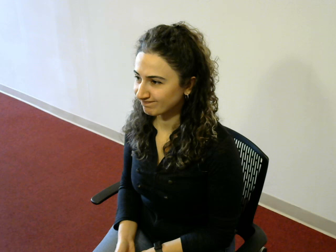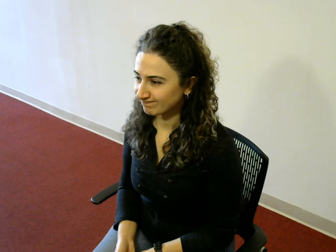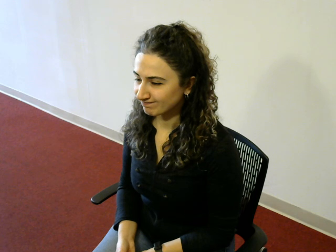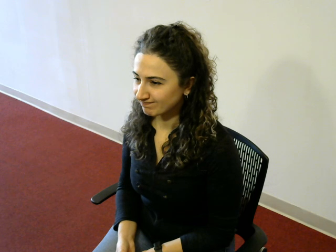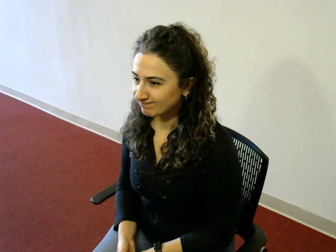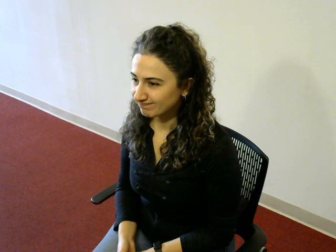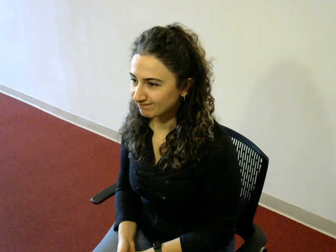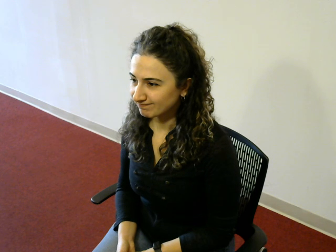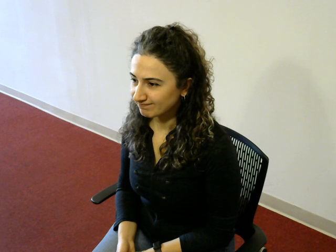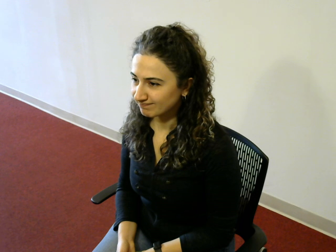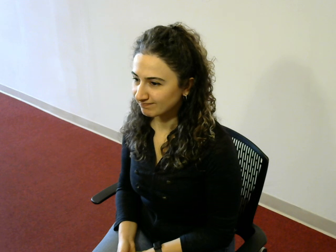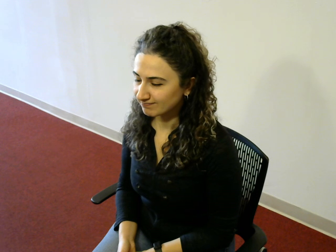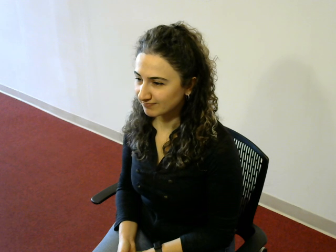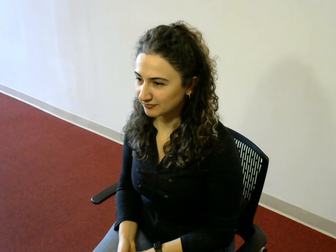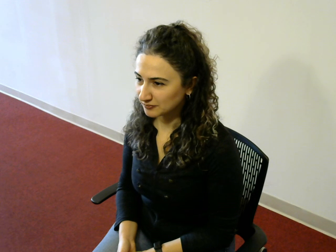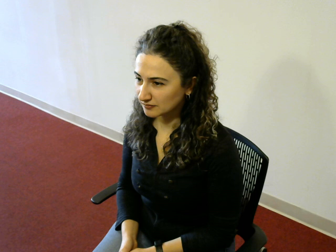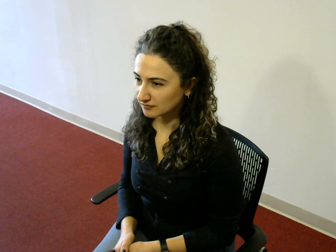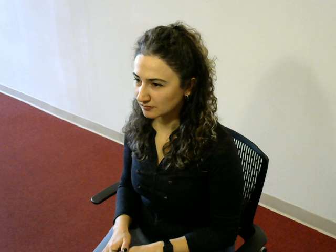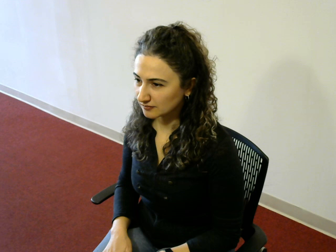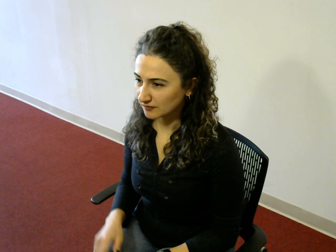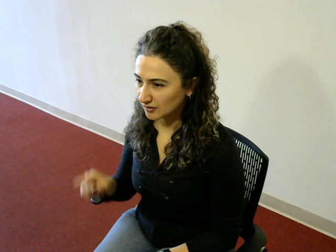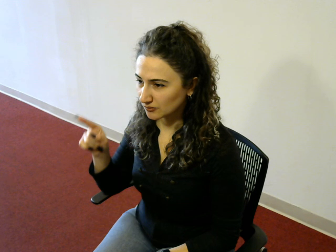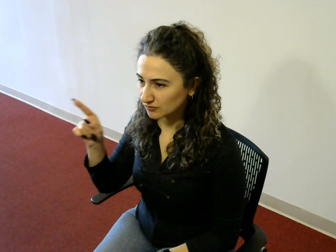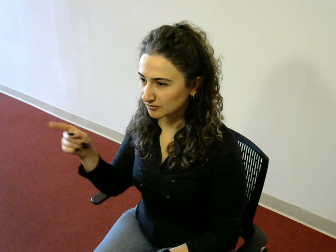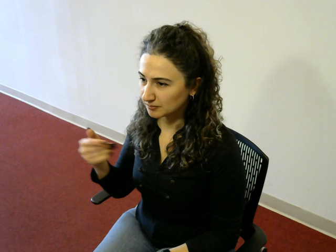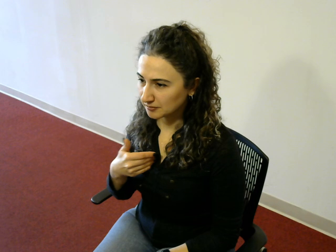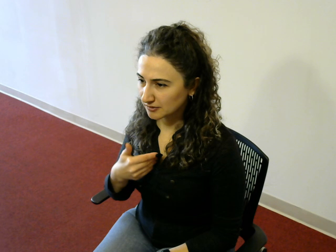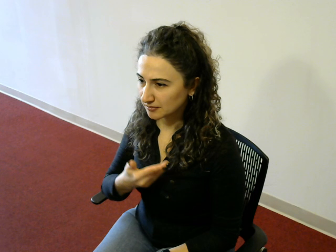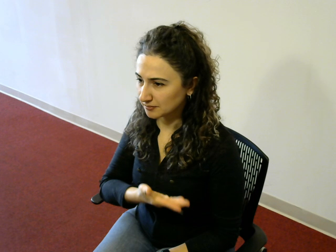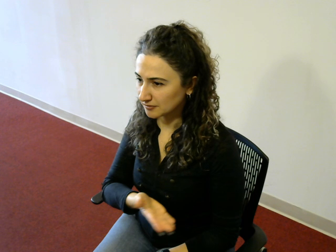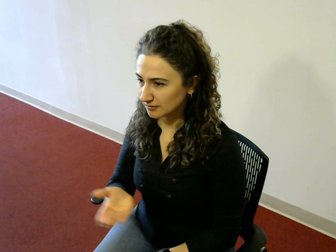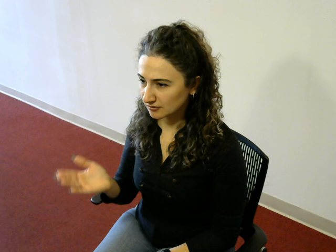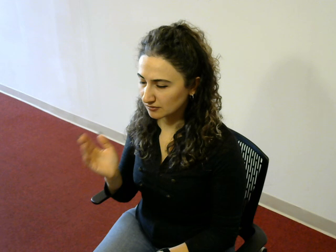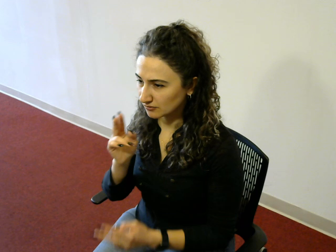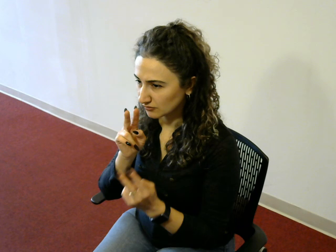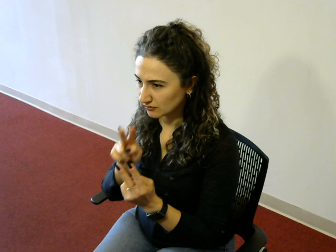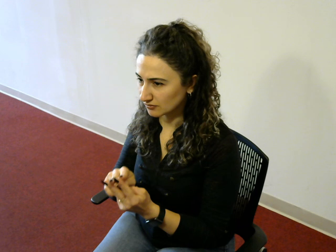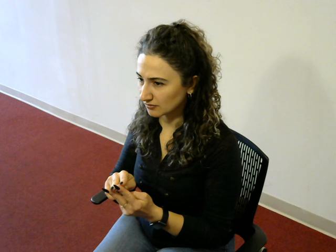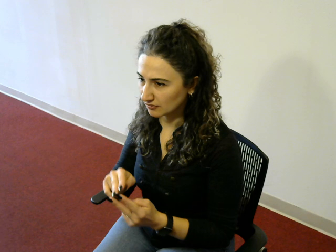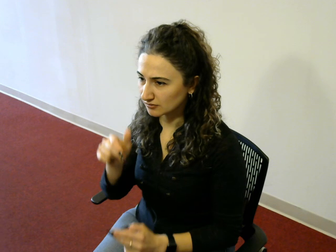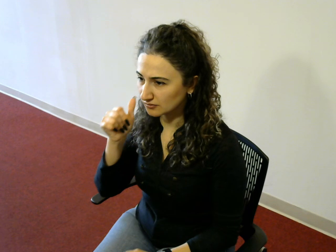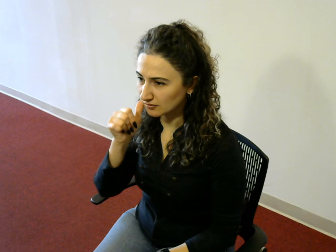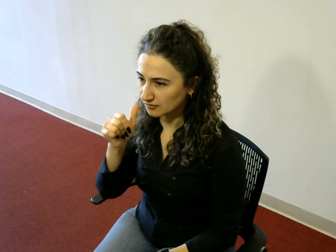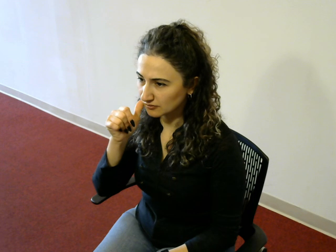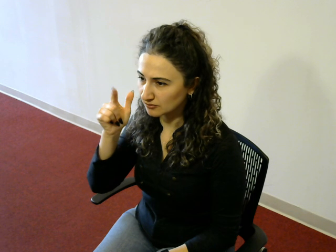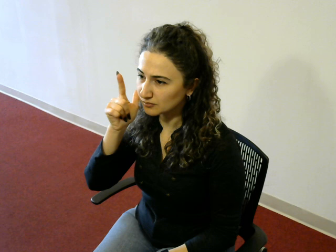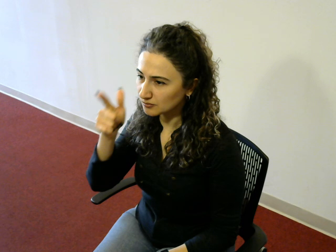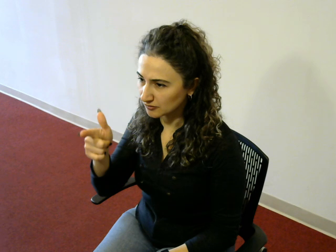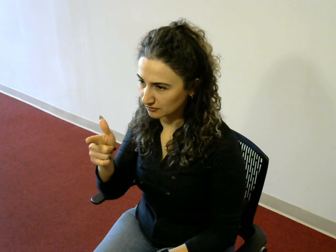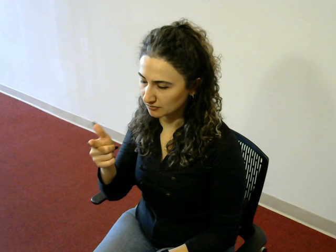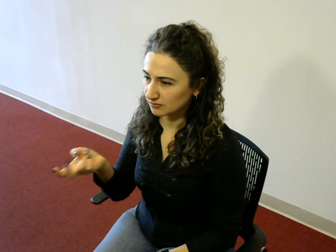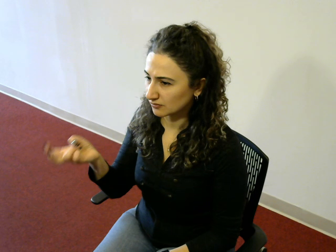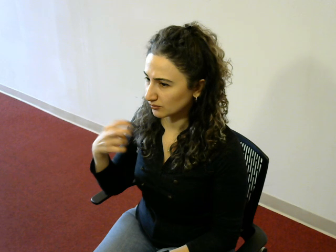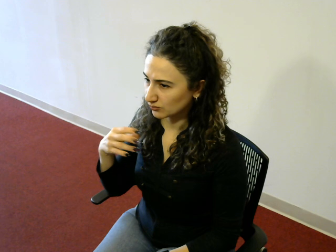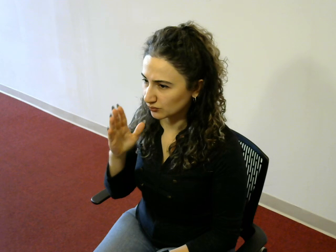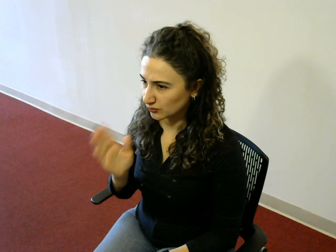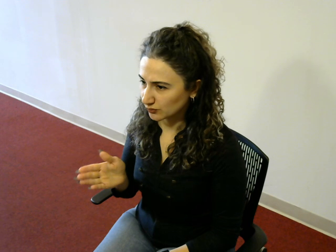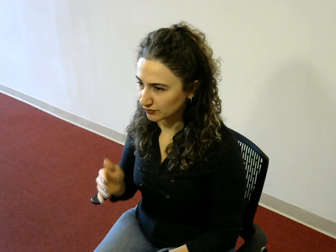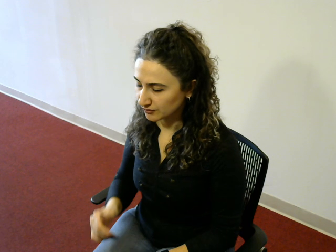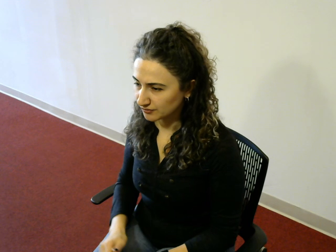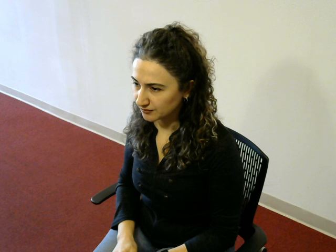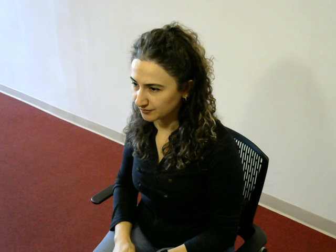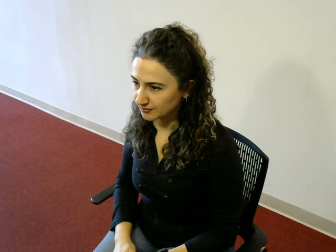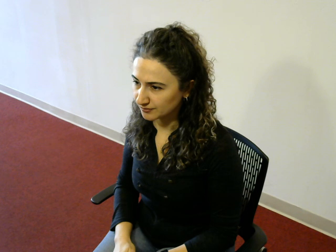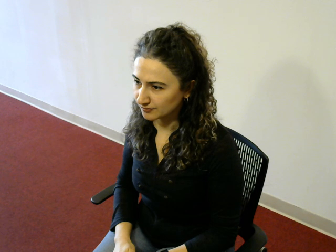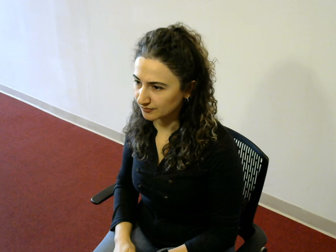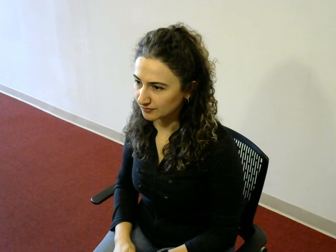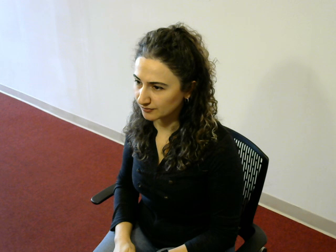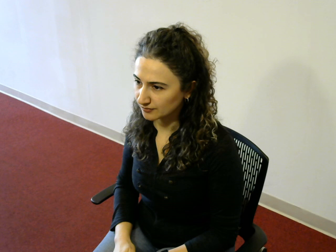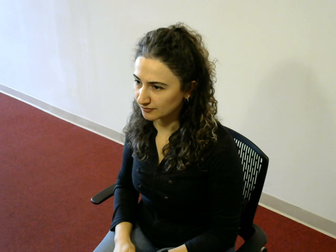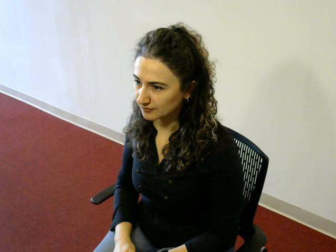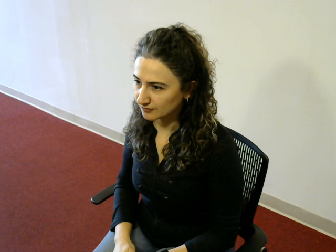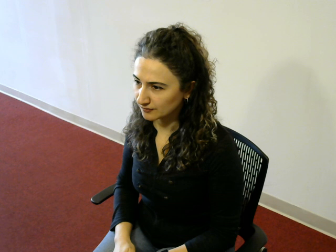O, bizi görməyə birisigün gələcək